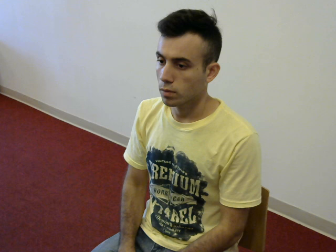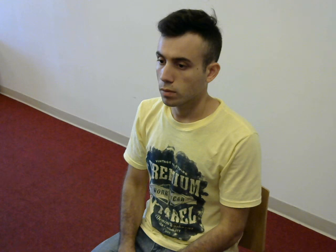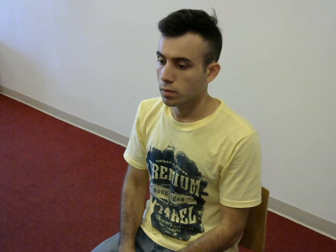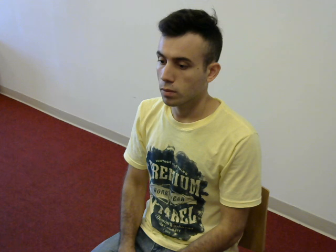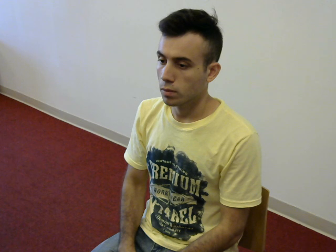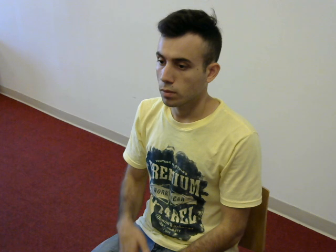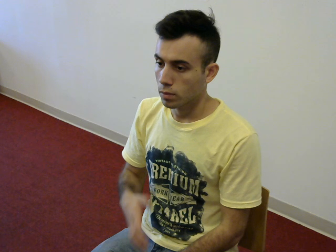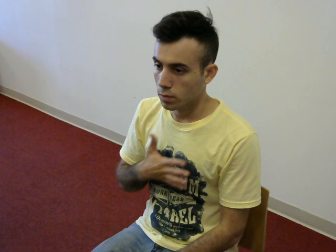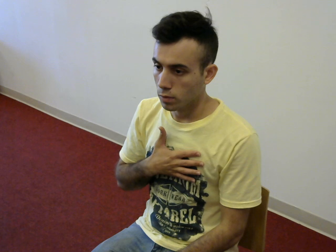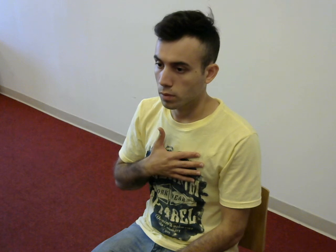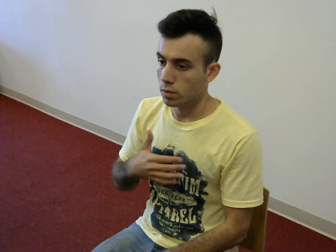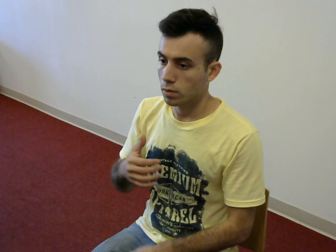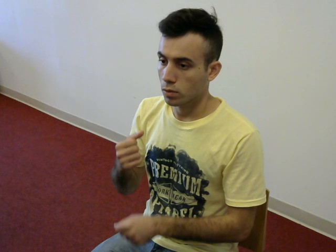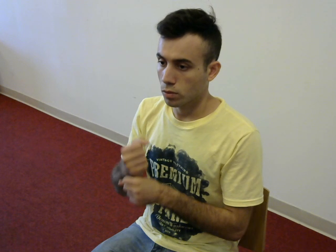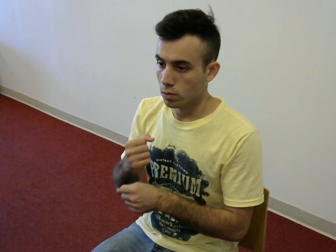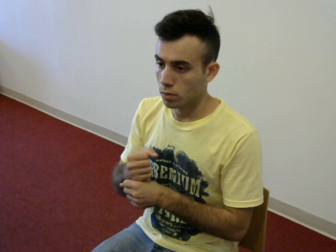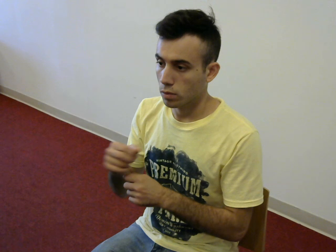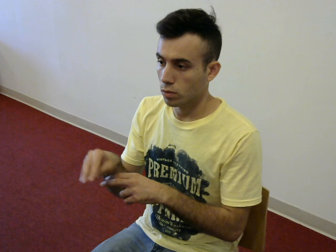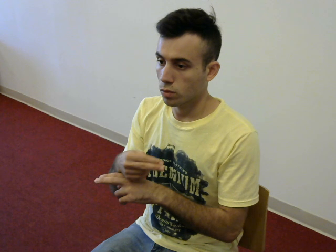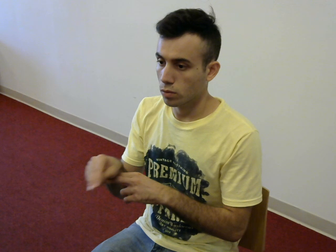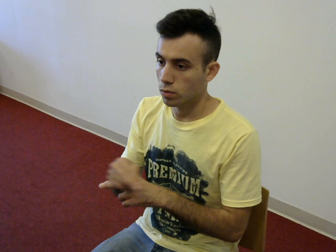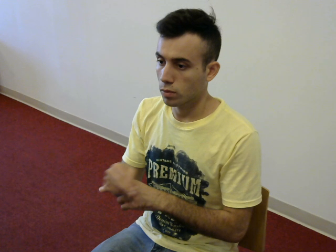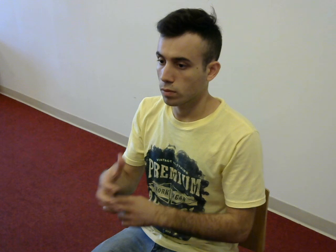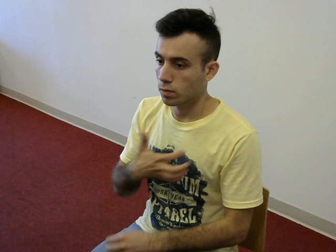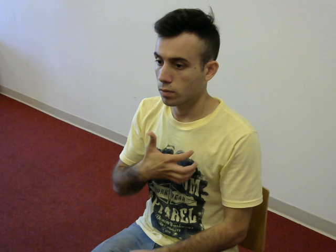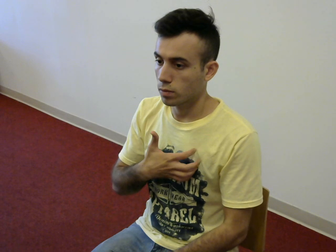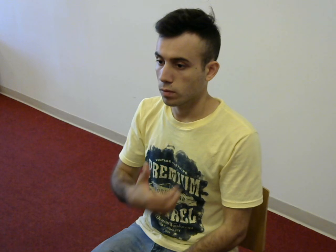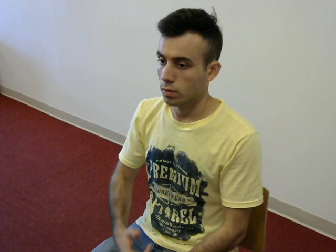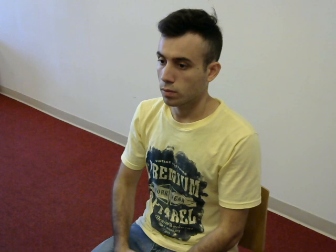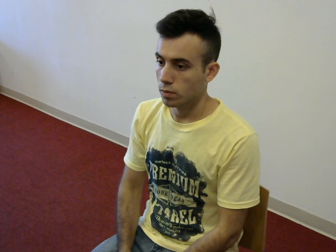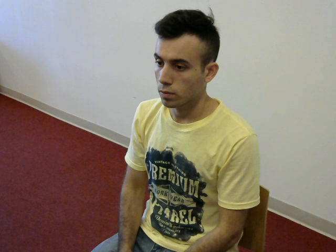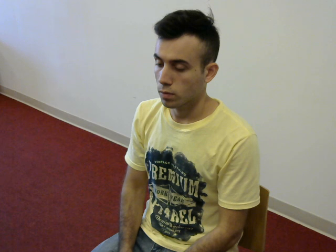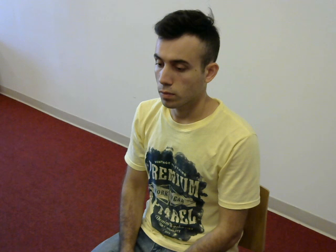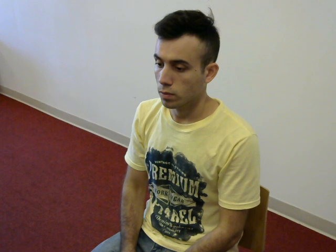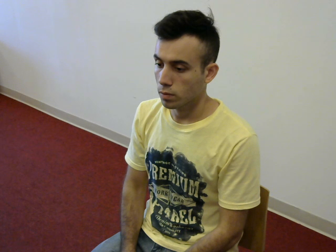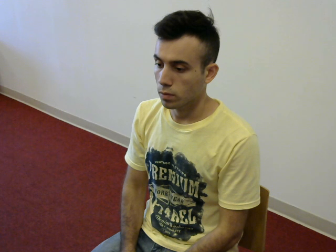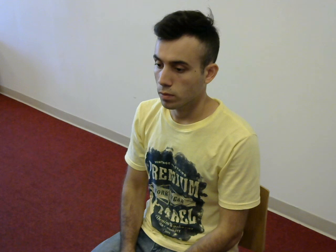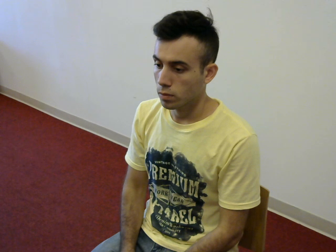Mən işə düzəlmək istəyirəm